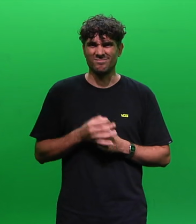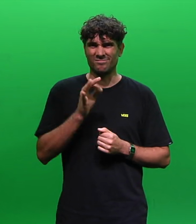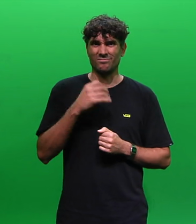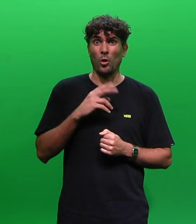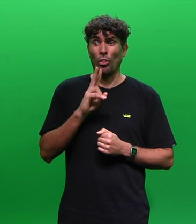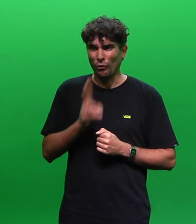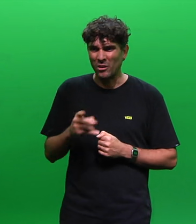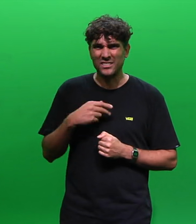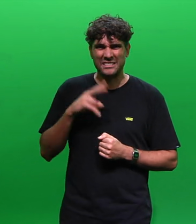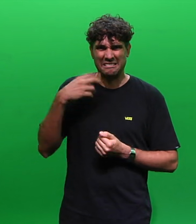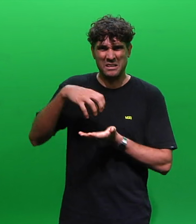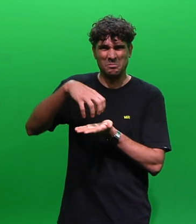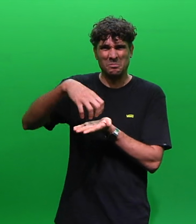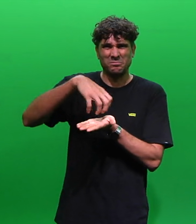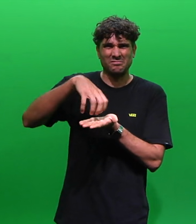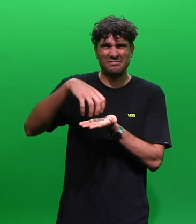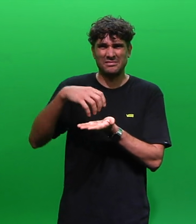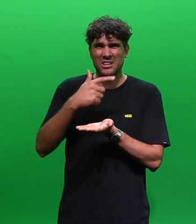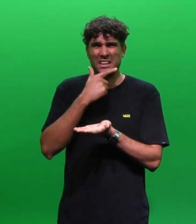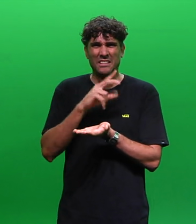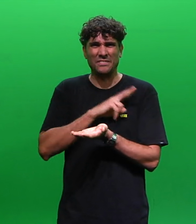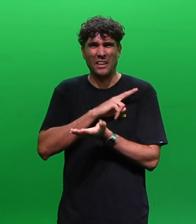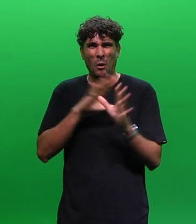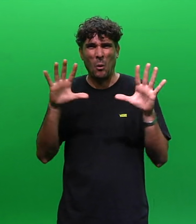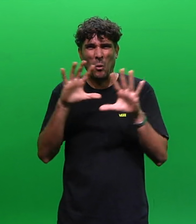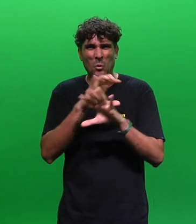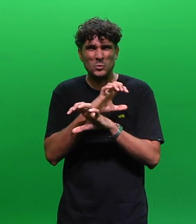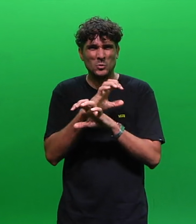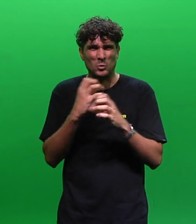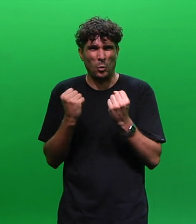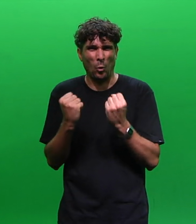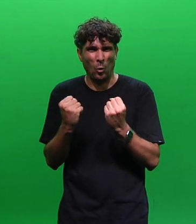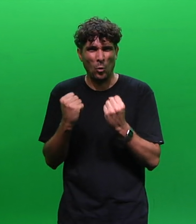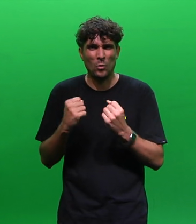Sí, quan escupo veig que tinc un moc gros i verd fosc, molt consistent.